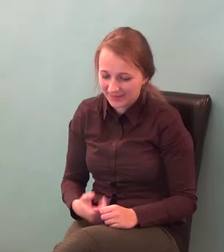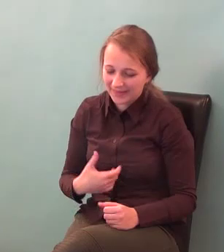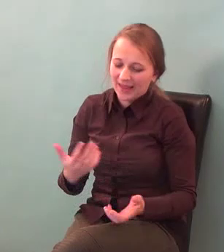Ja...